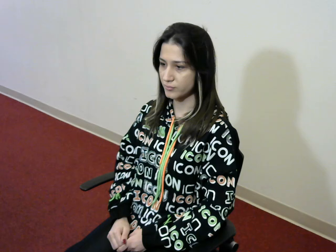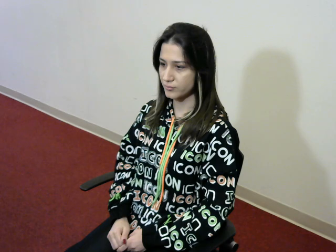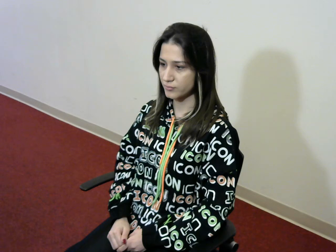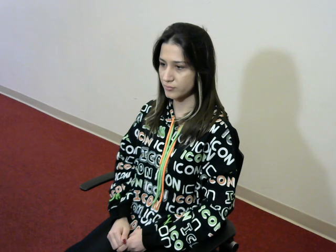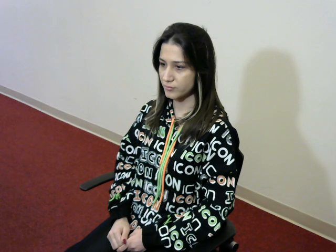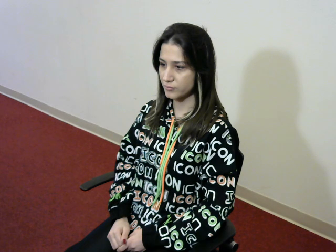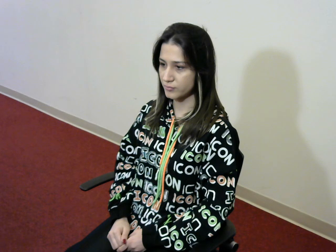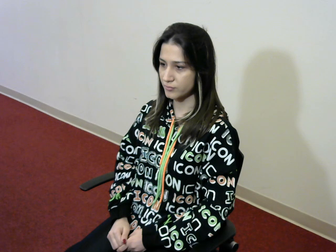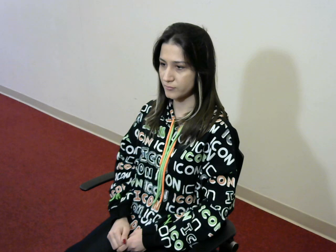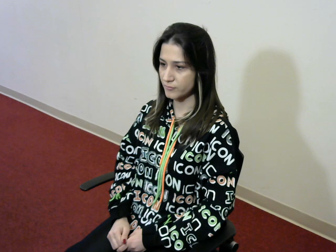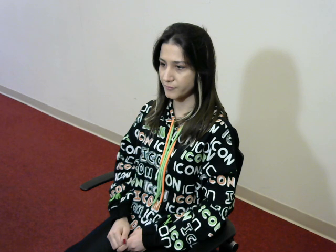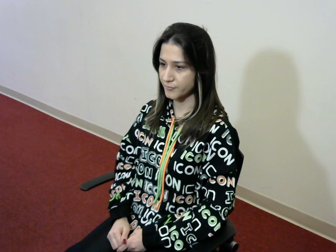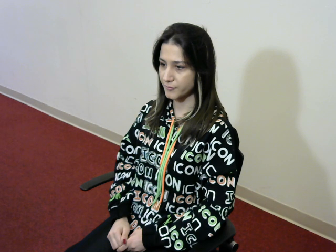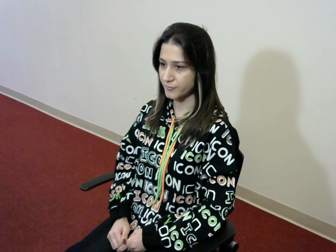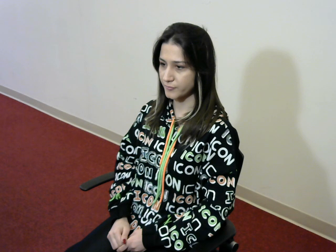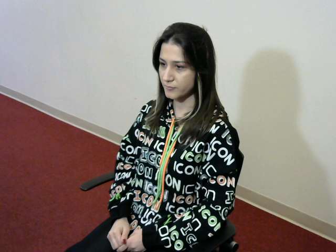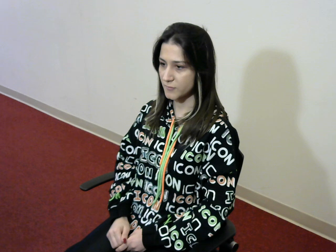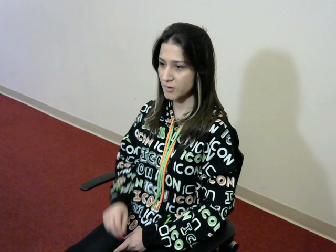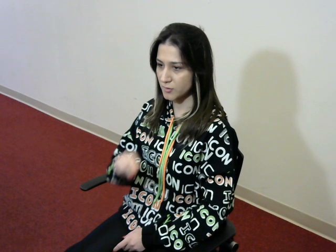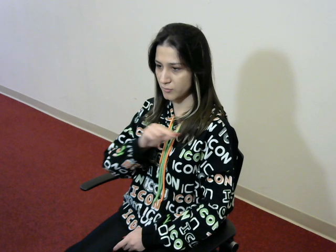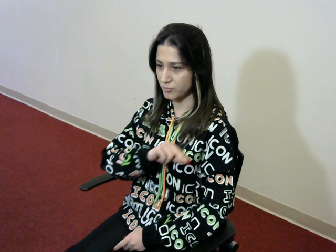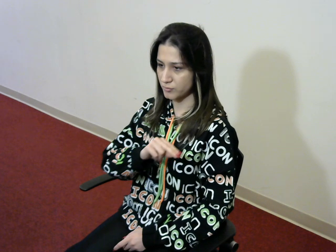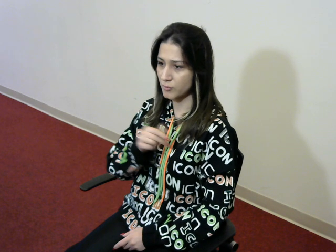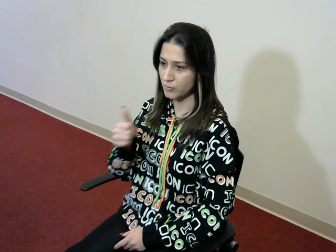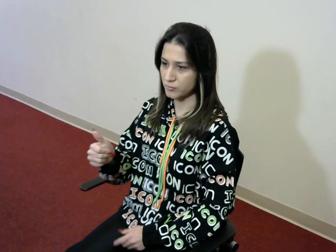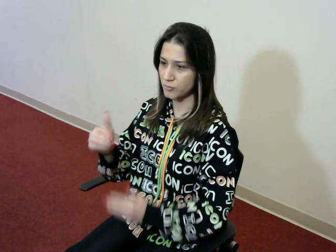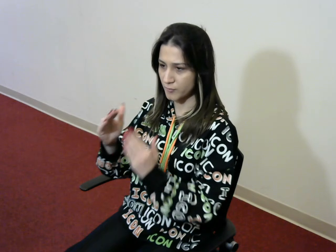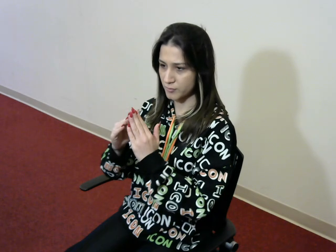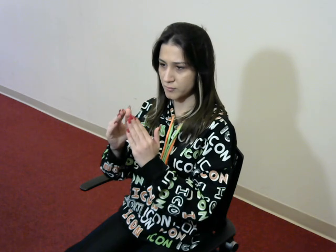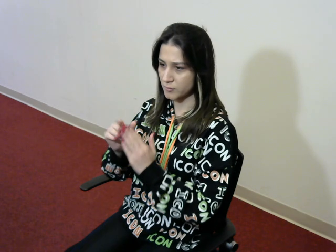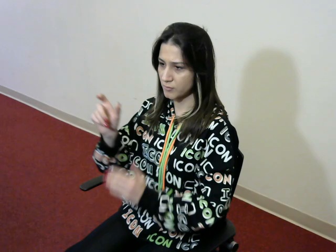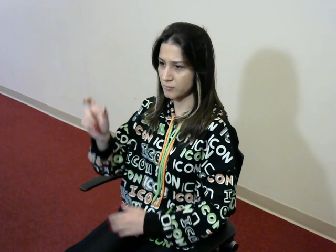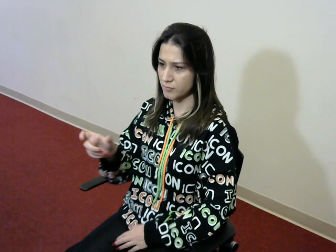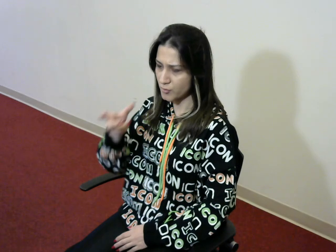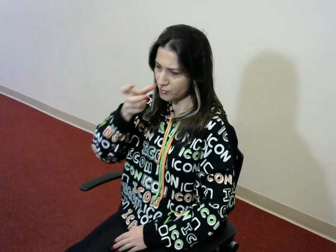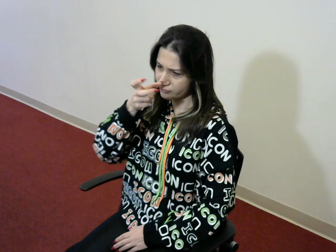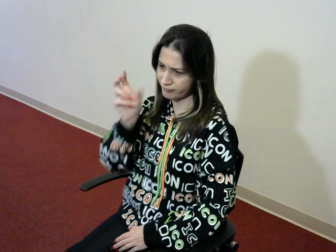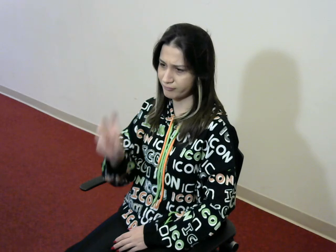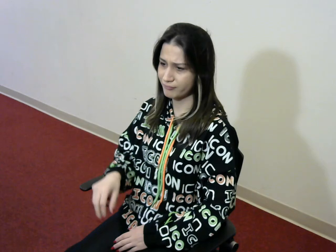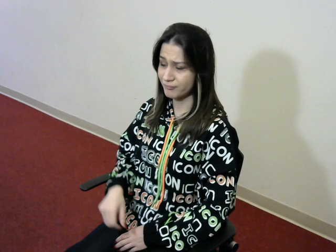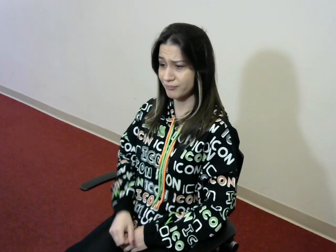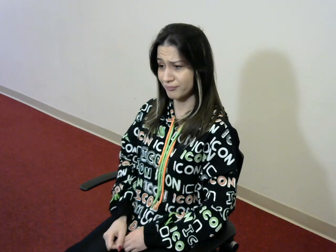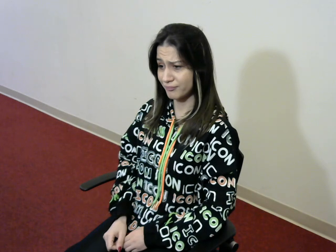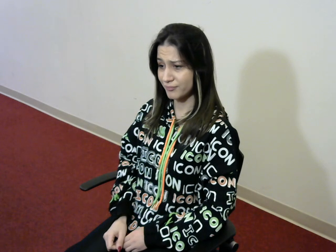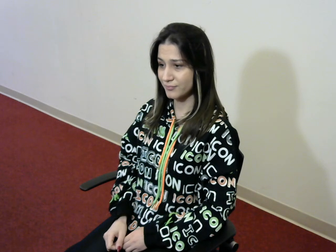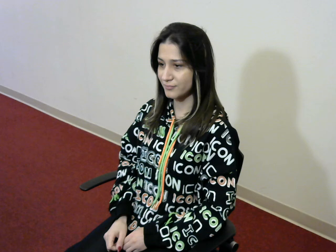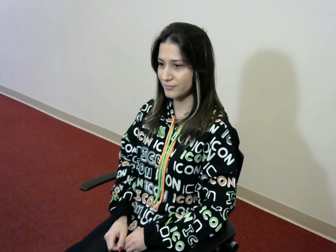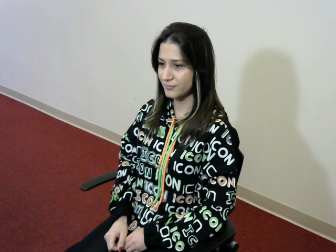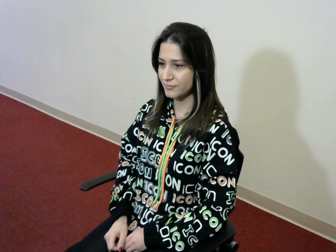İşləmək yaxşıdır, evdə adam darıxır